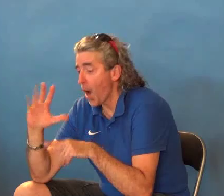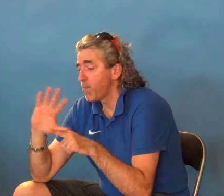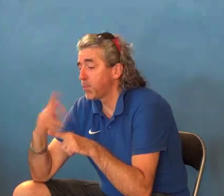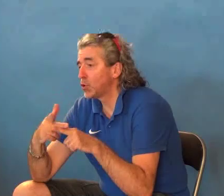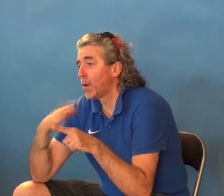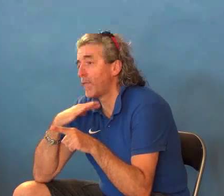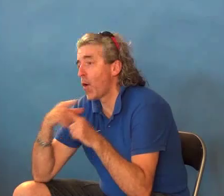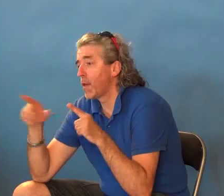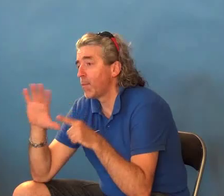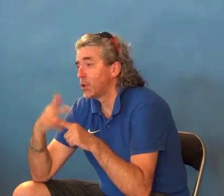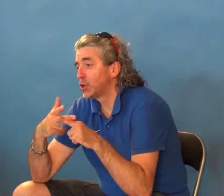Masz wolne po piątej trzydzieści?